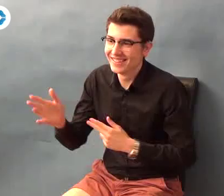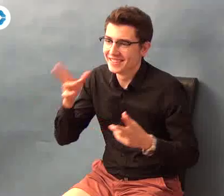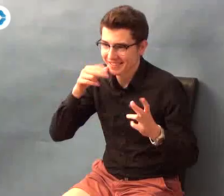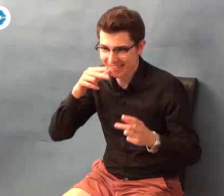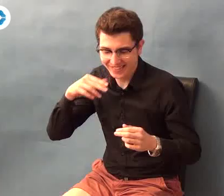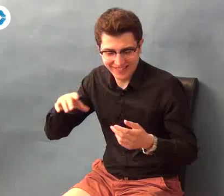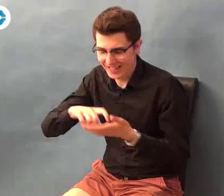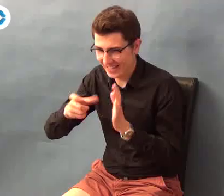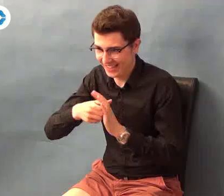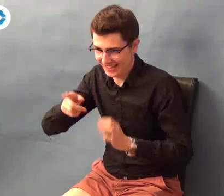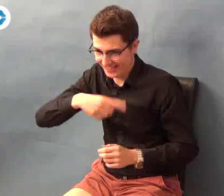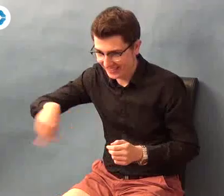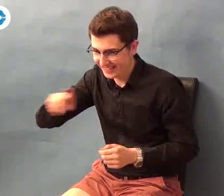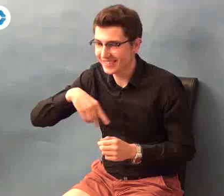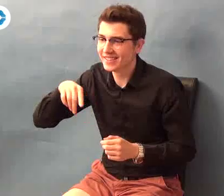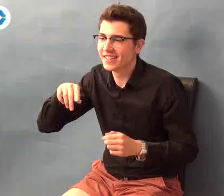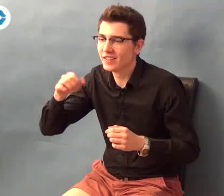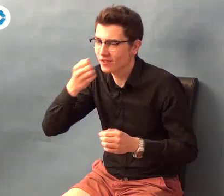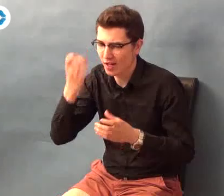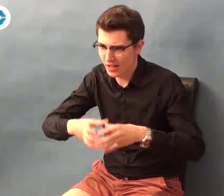W pokoju, w szklanym słoiku jest żaba.